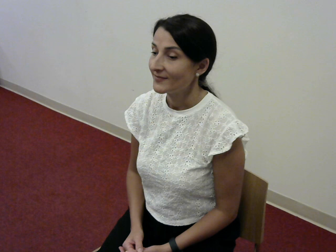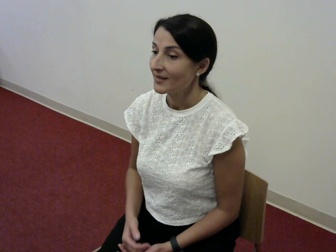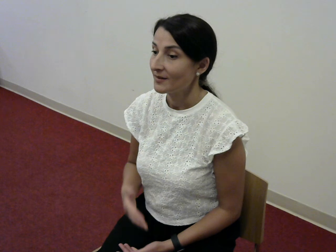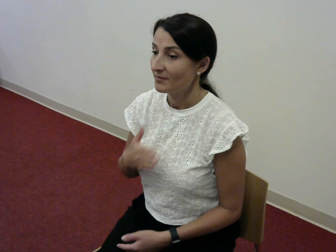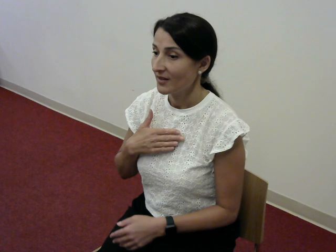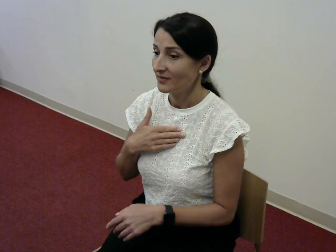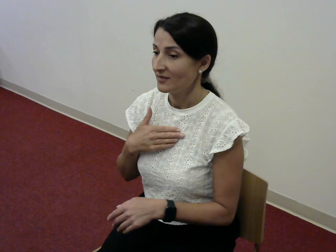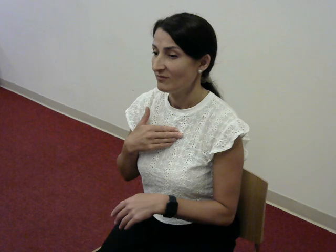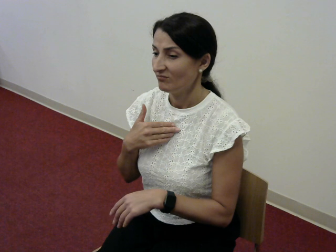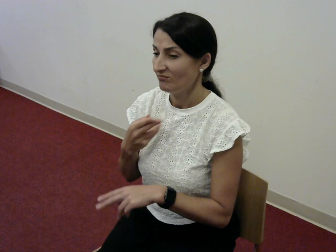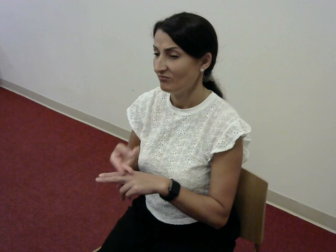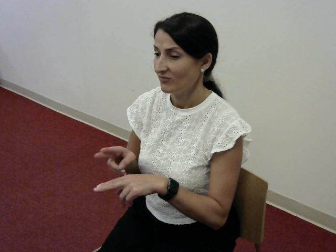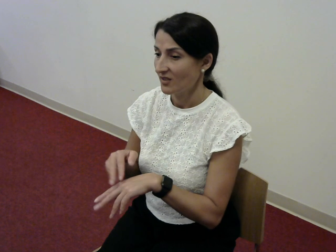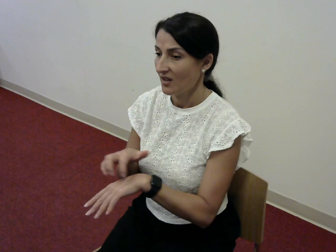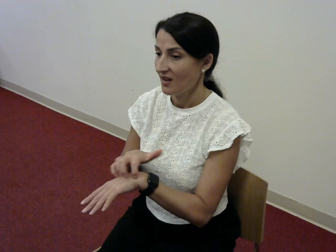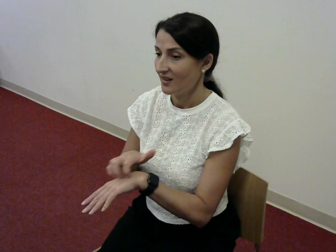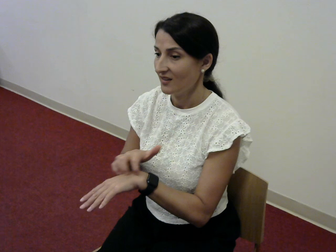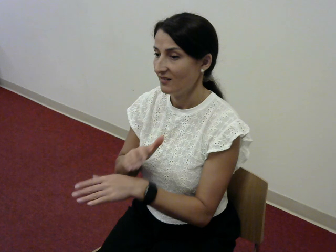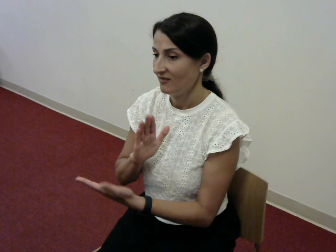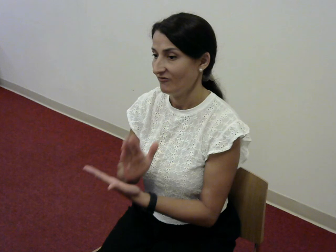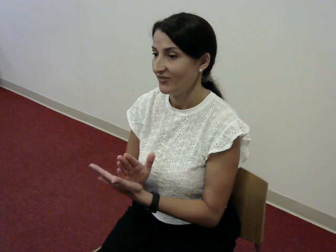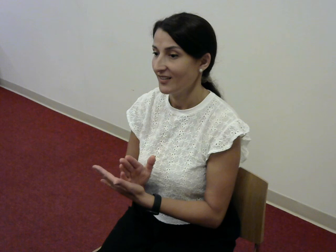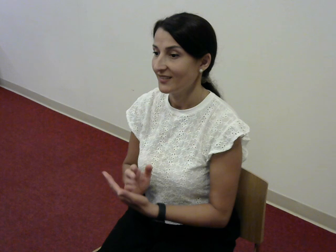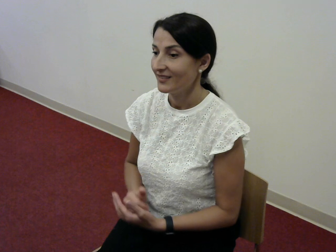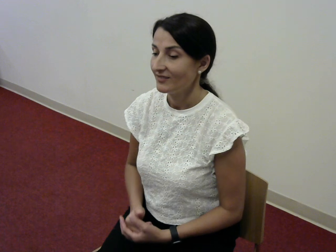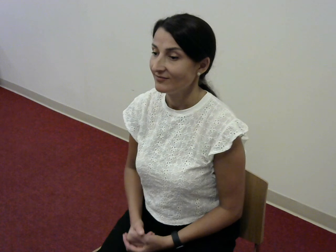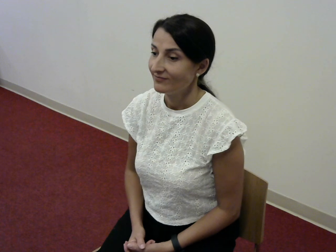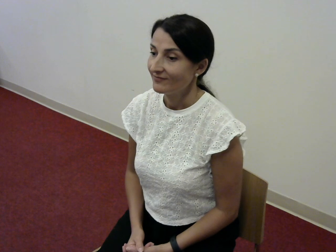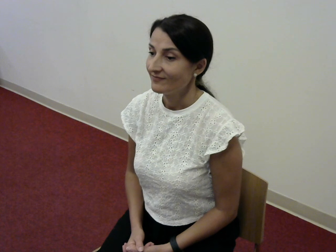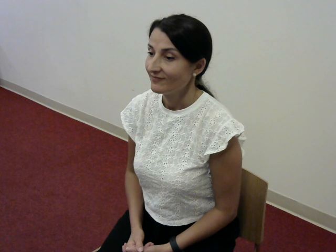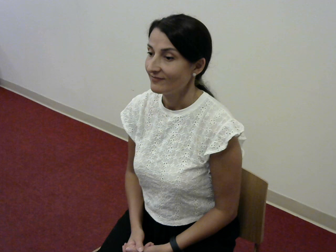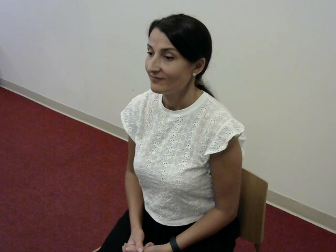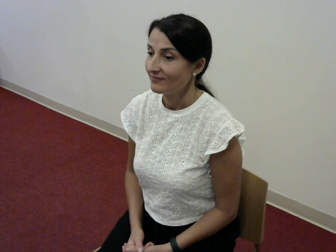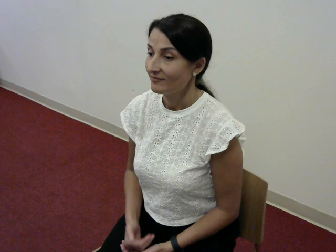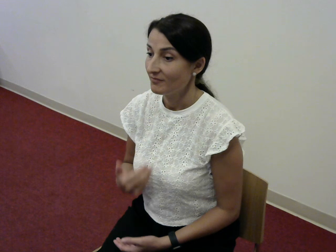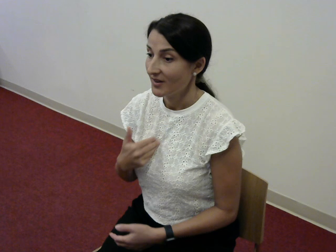Mənim buna alergiyam var